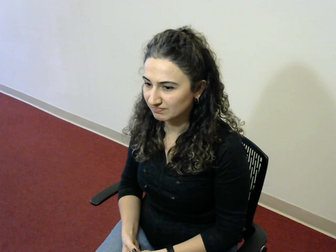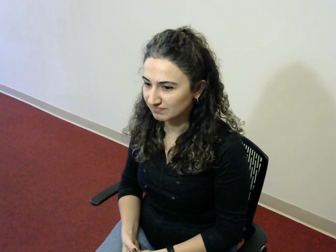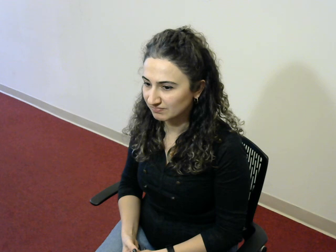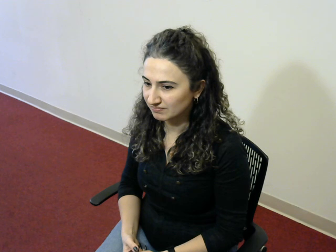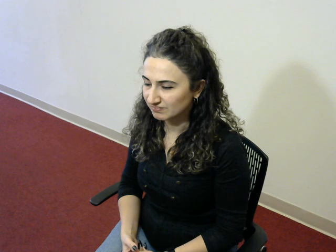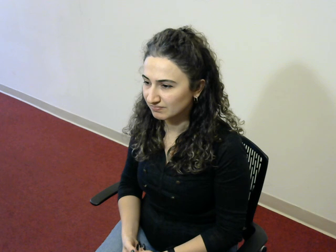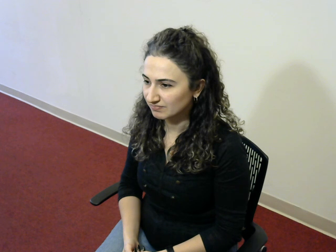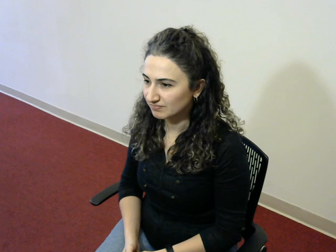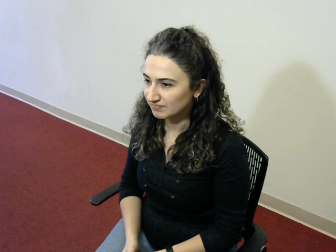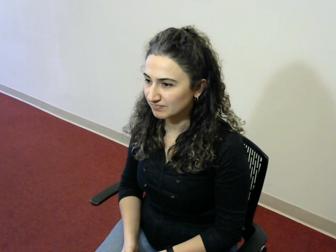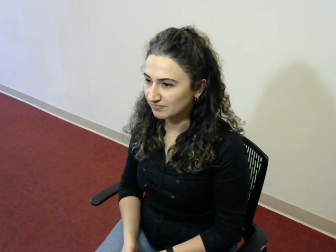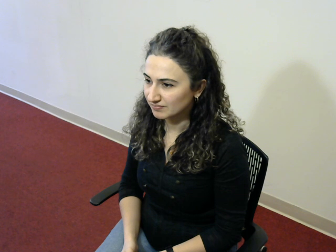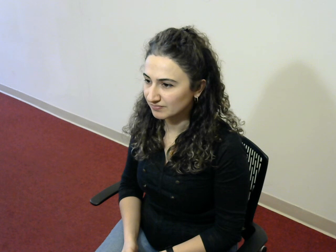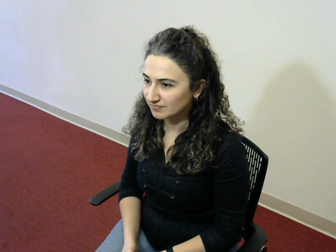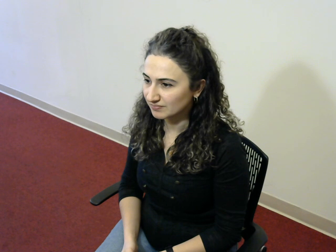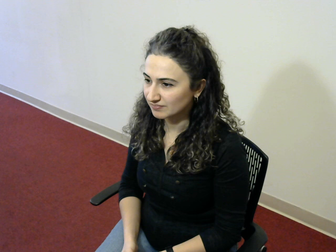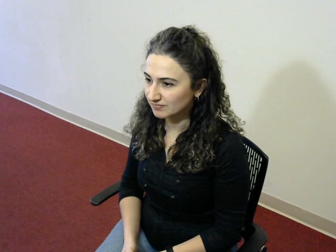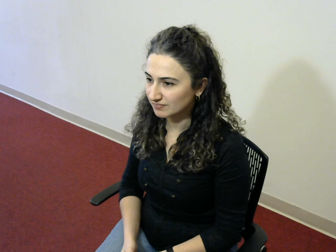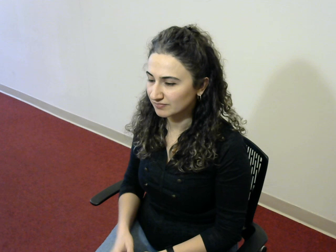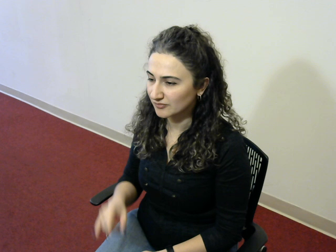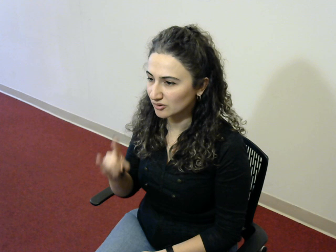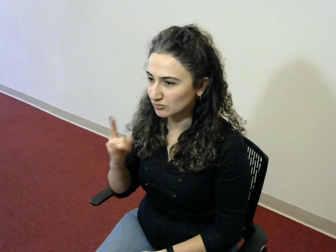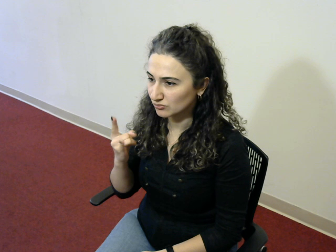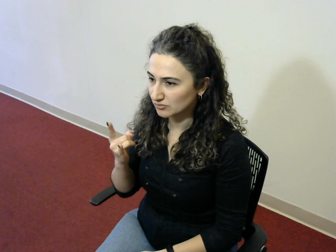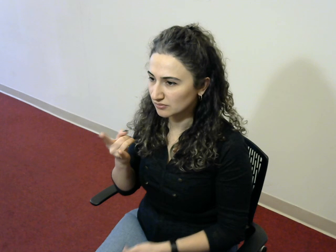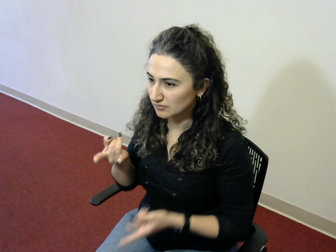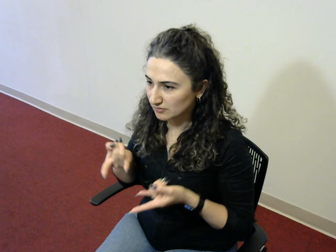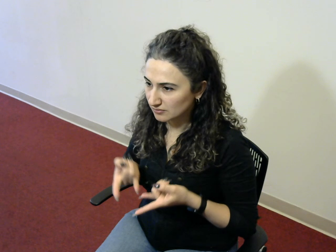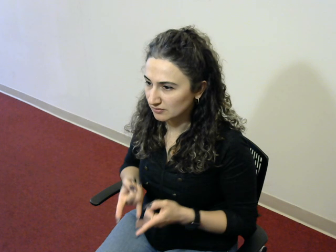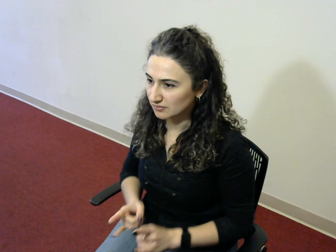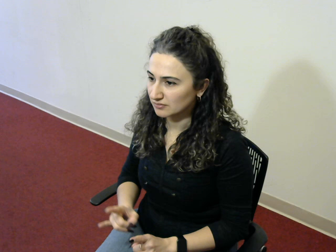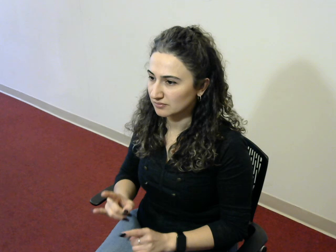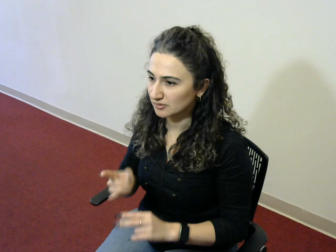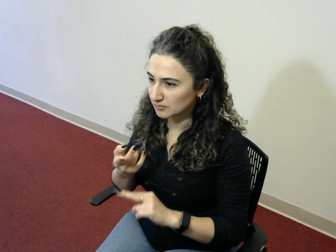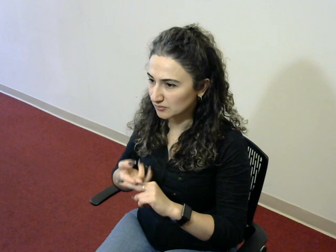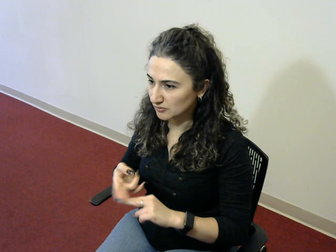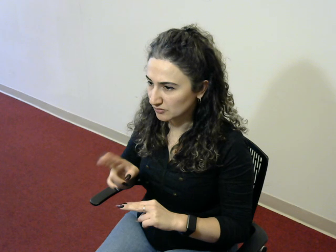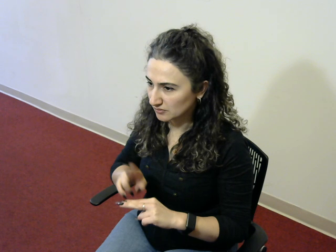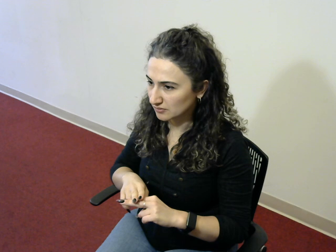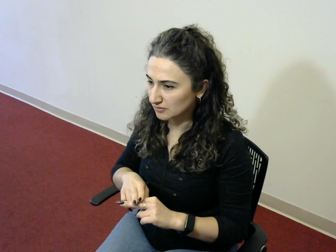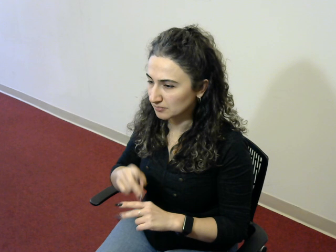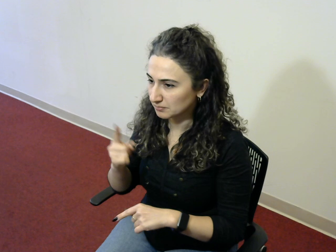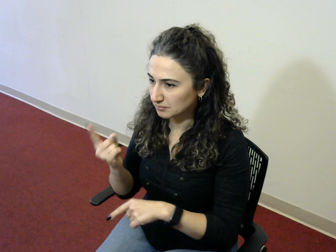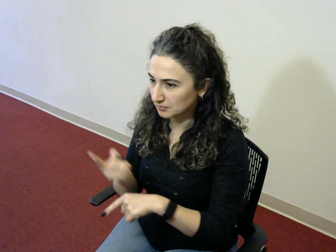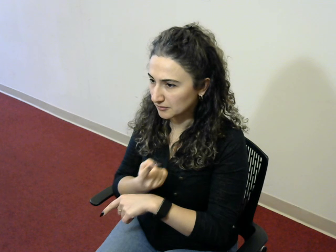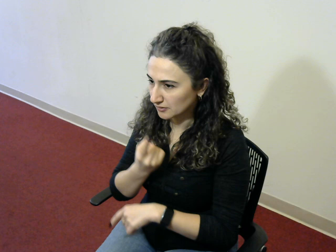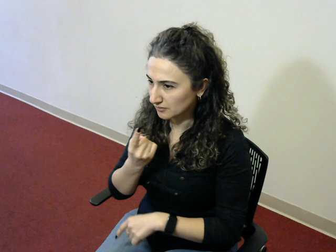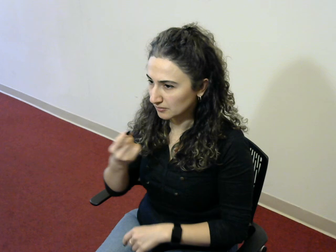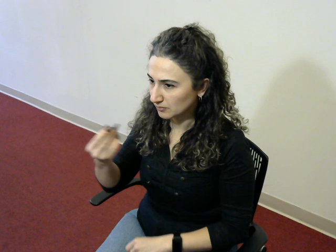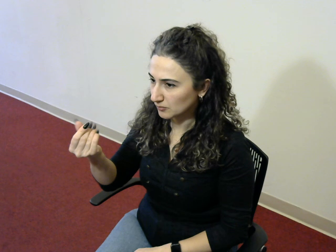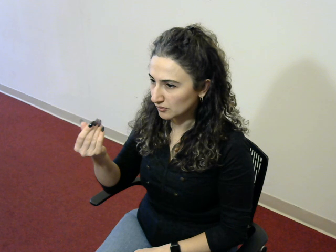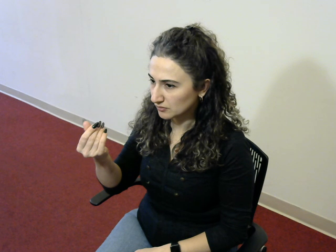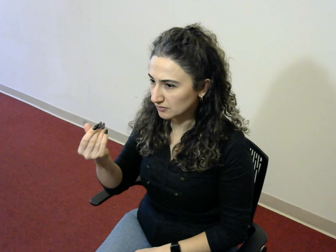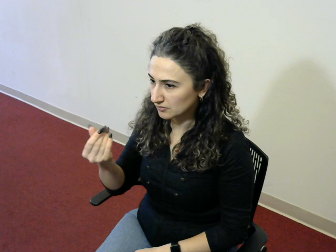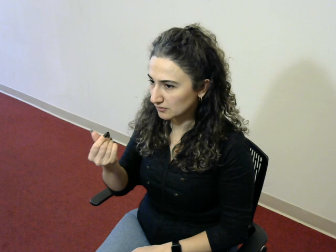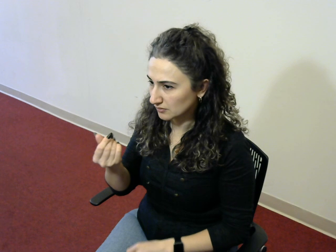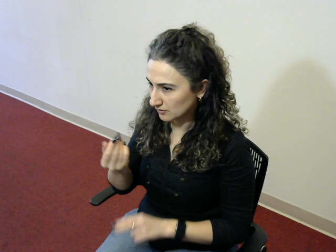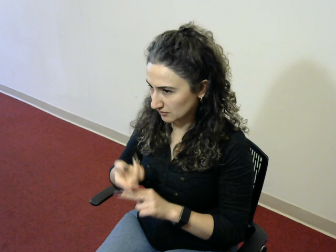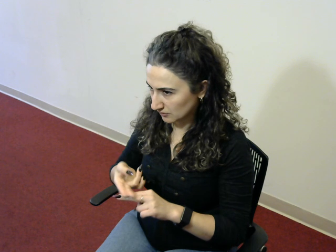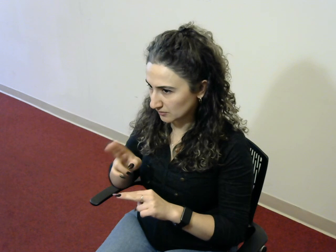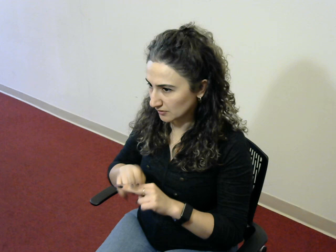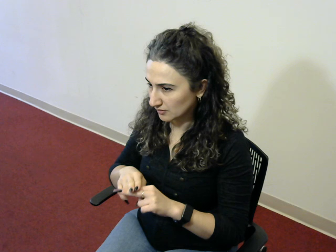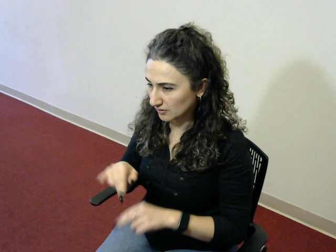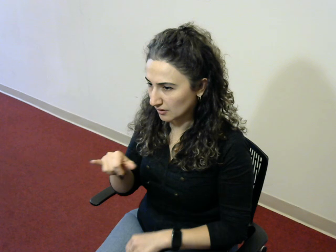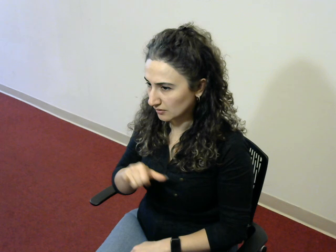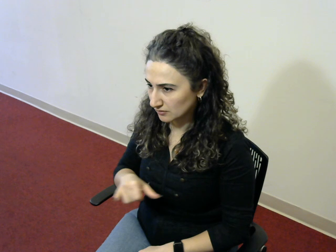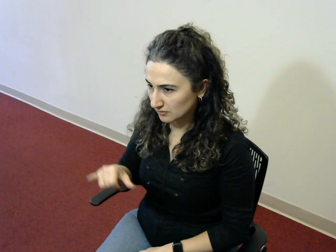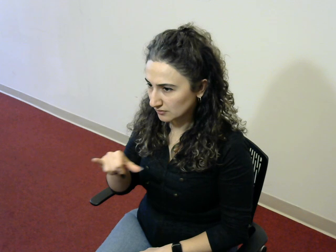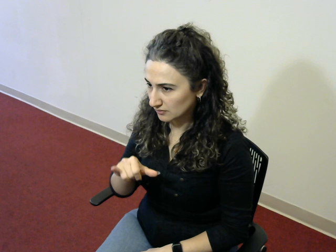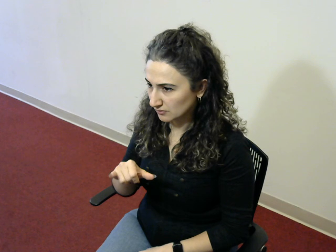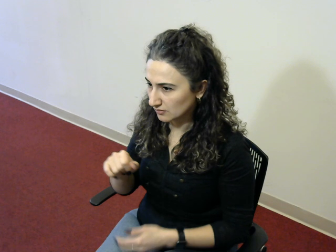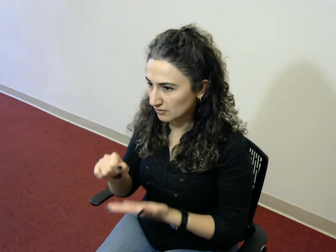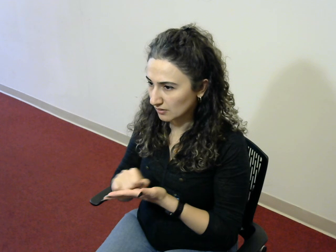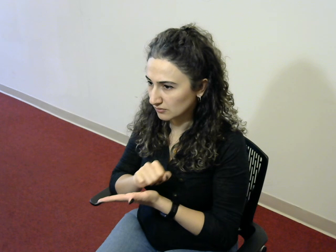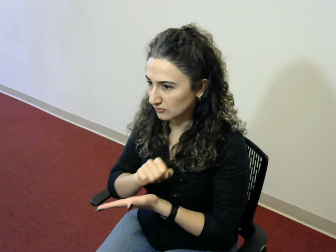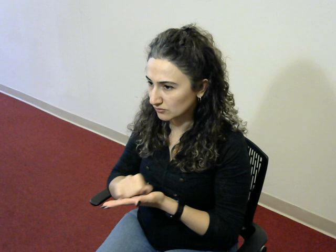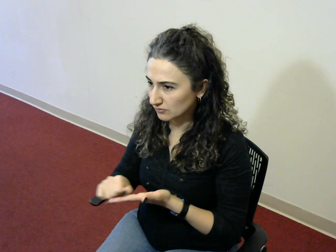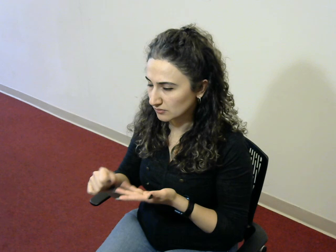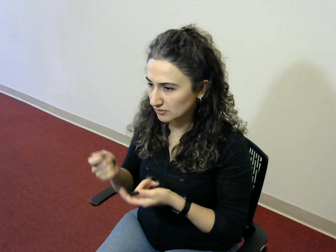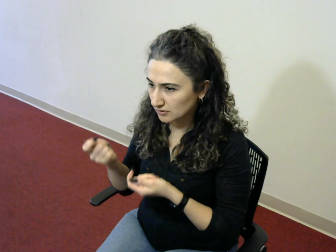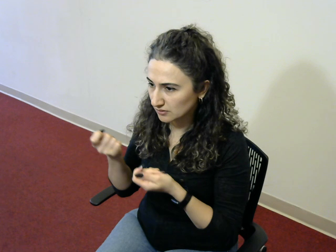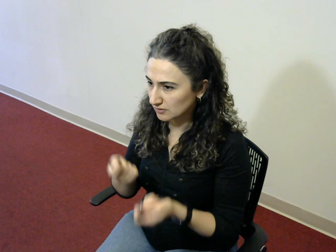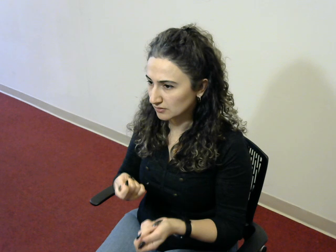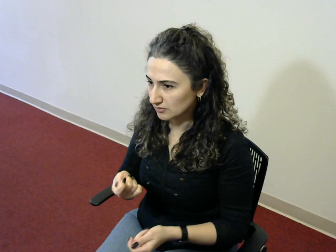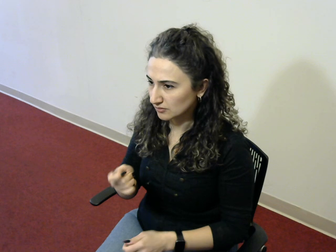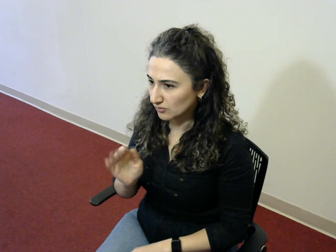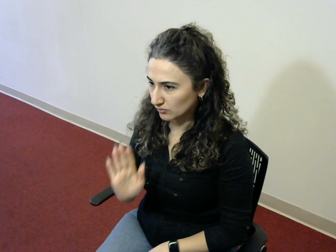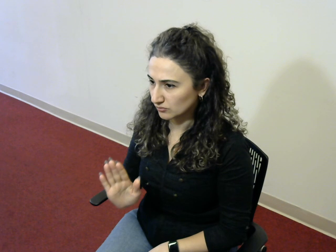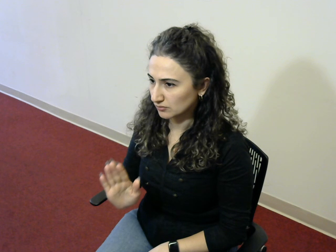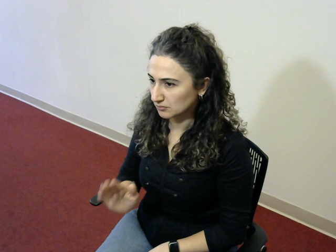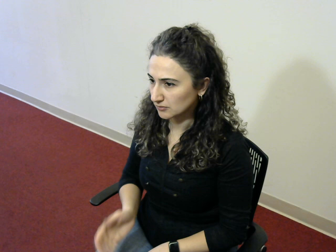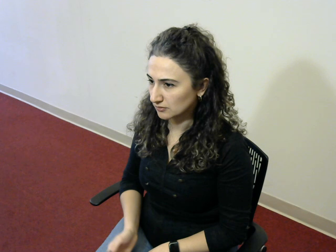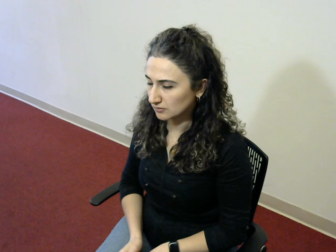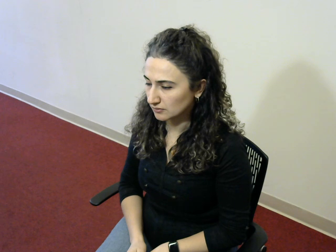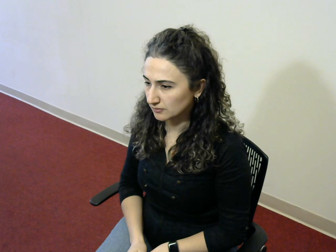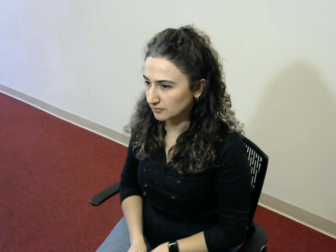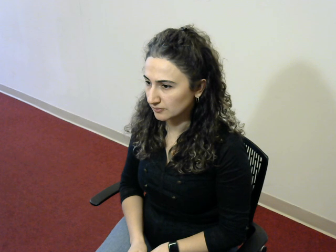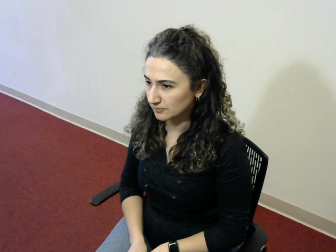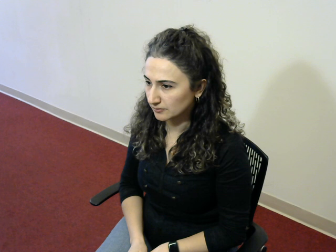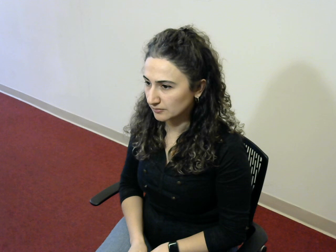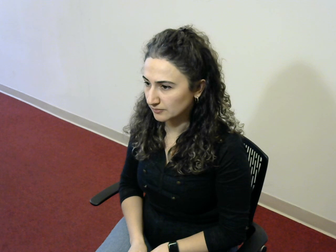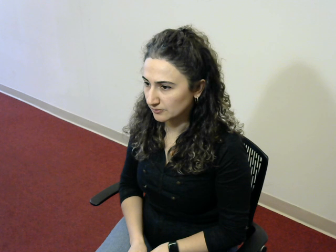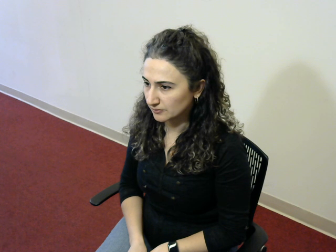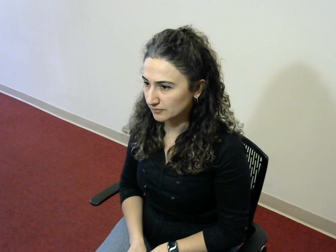Uşağın doğulmasına görə birdəfəlik müavinət üçün hansı sənədləri gətirməliyəm?